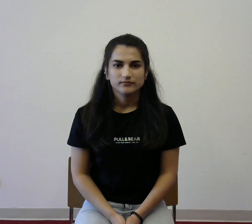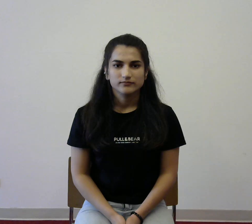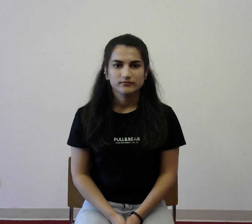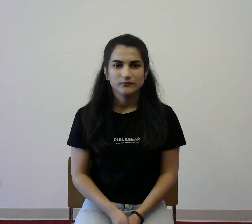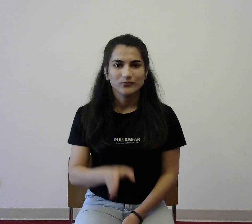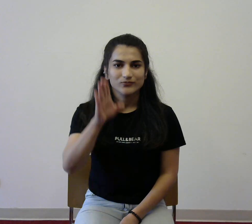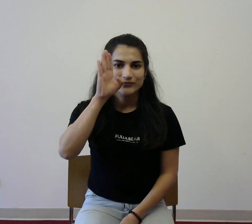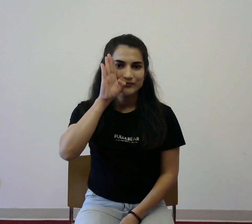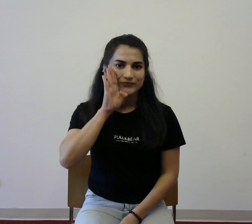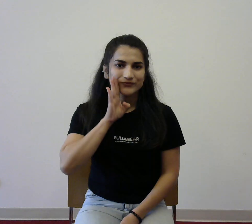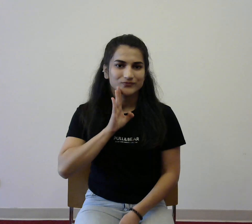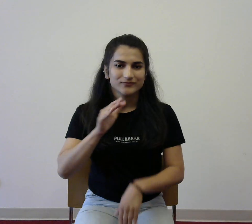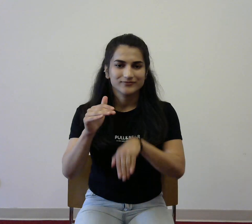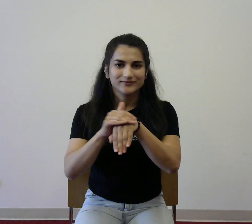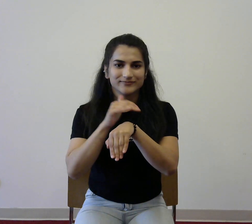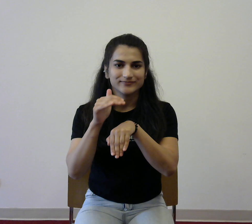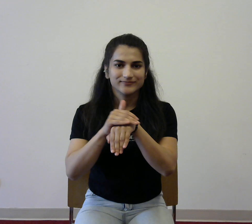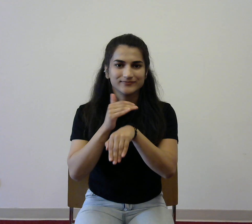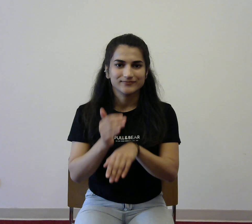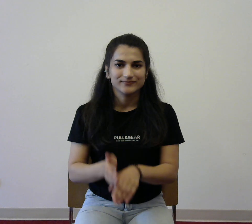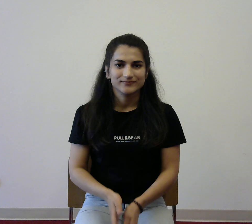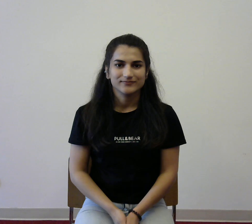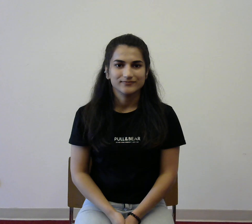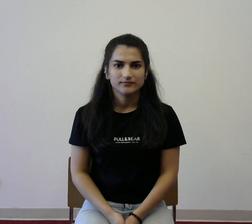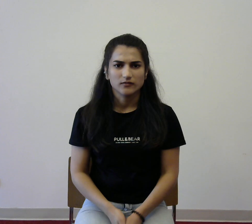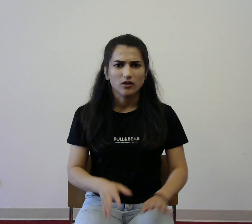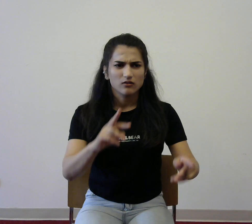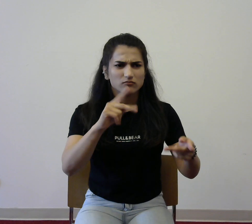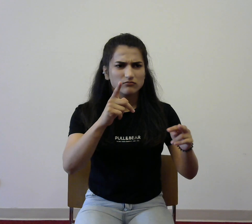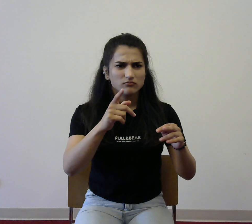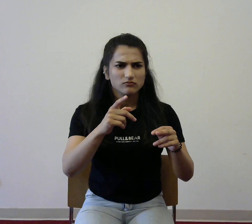Sabahınız xeyir